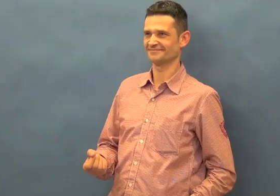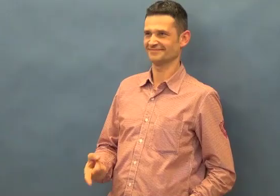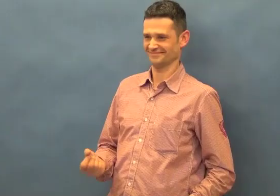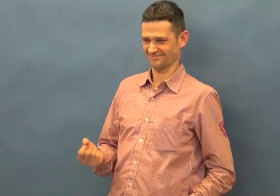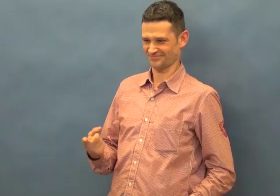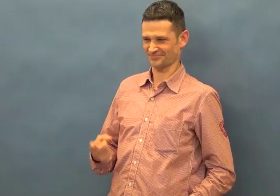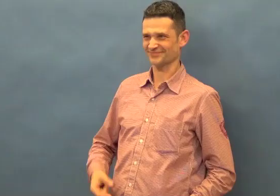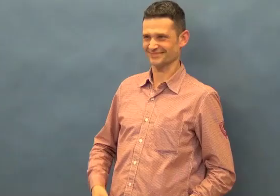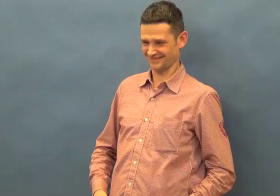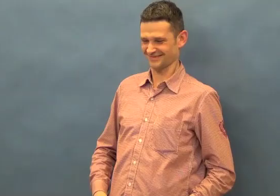To coś dziwnego.